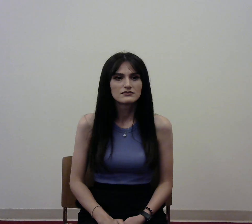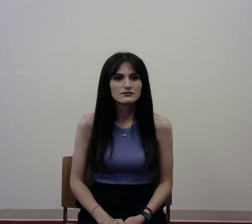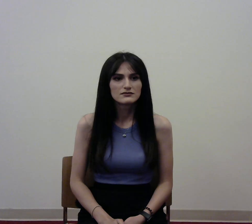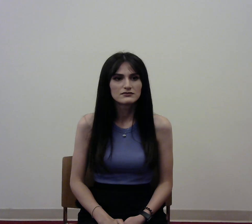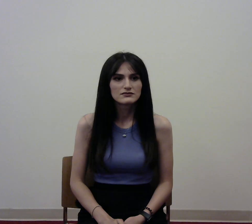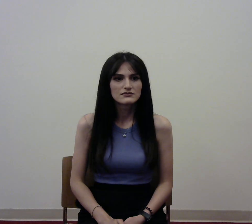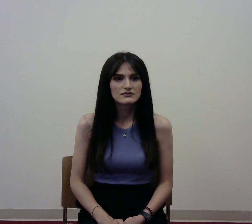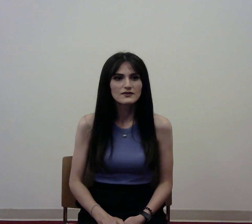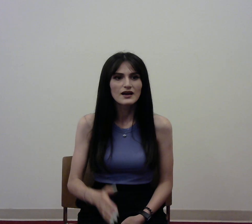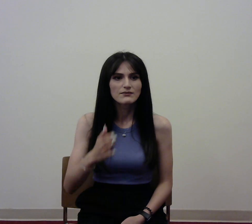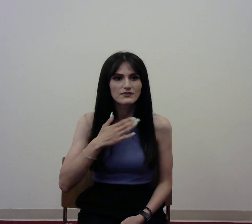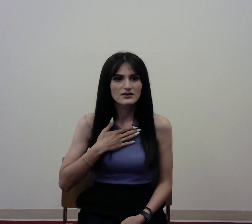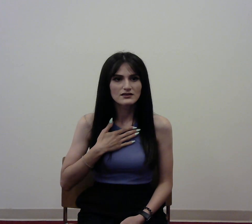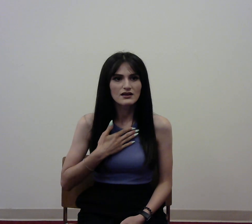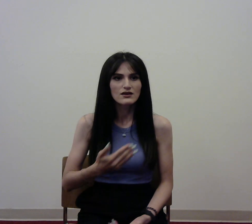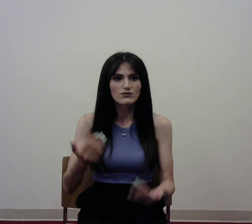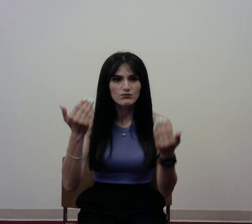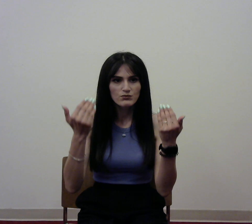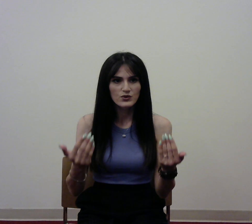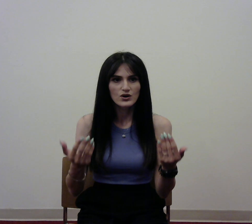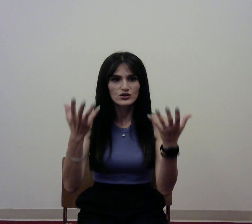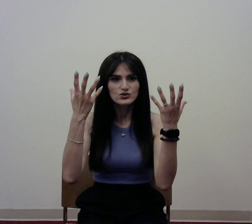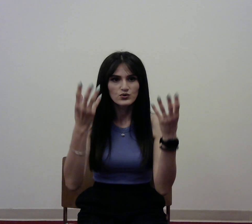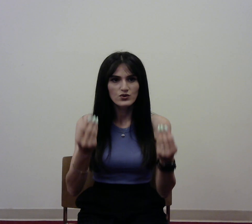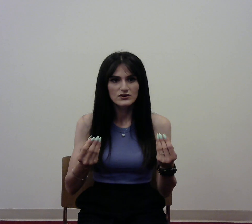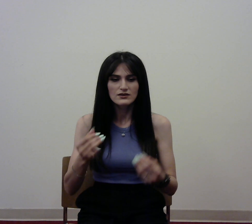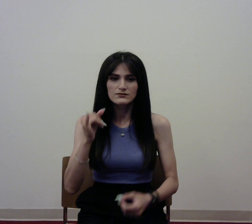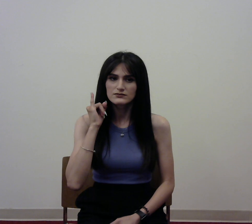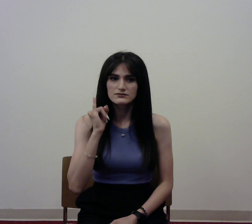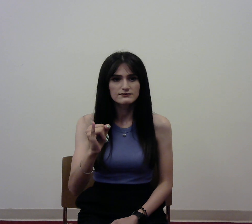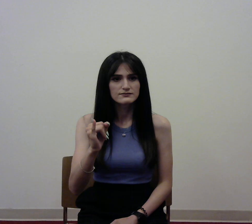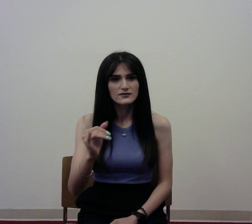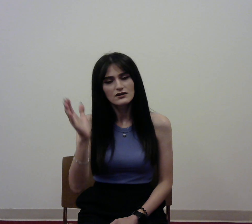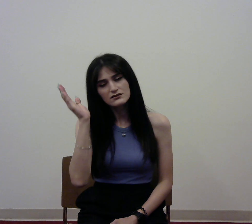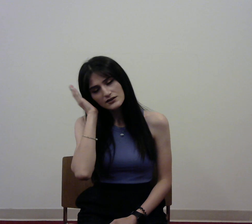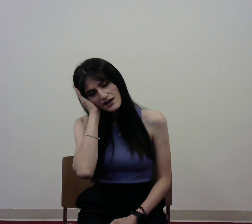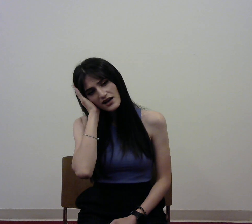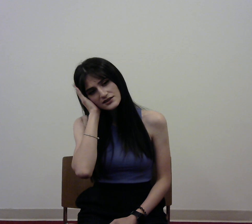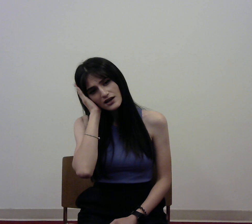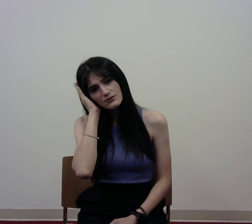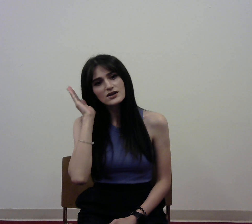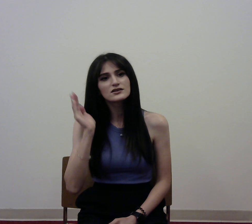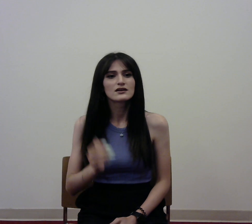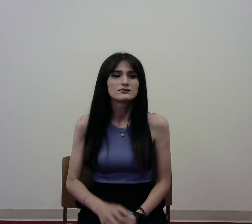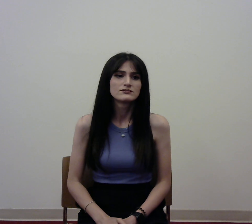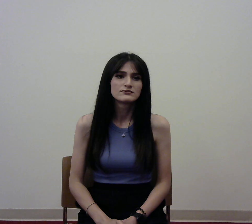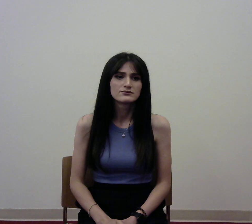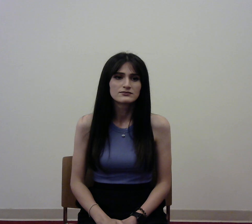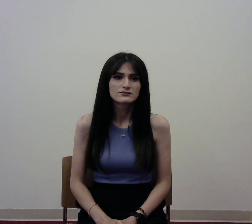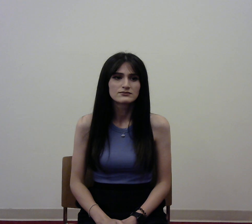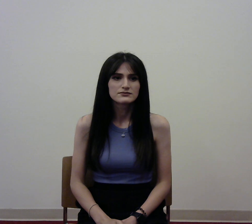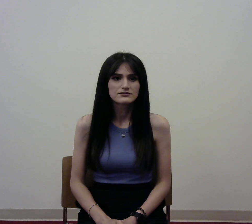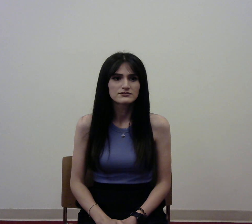Mən bu gün pis yatmışam